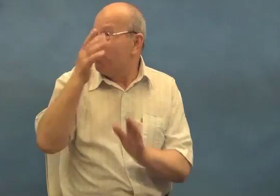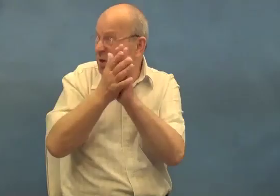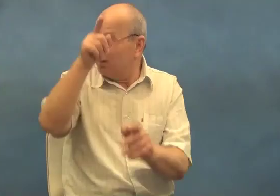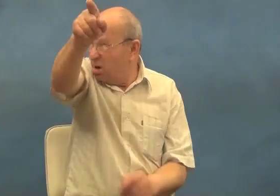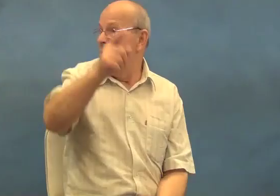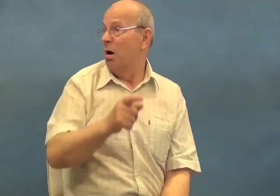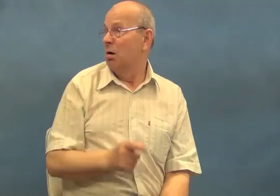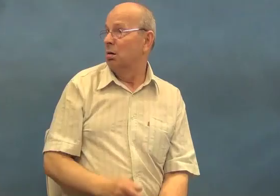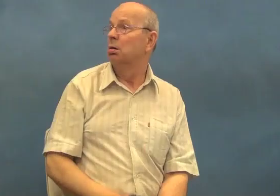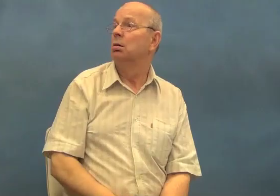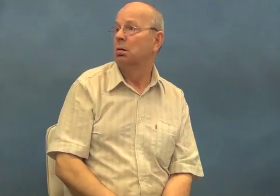Mówiłem, że tam ktoś migał.